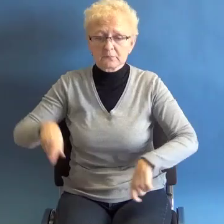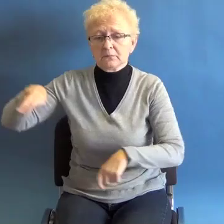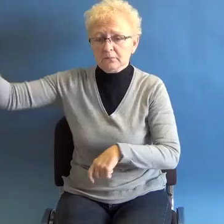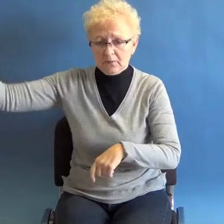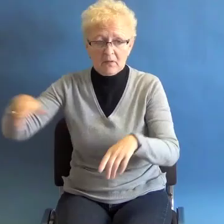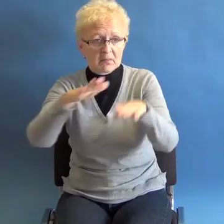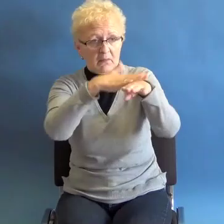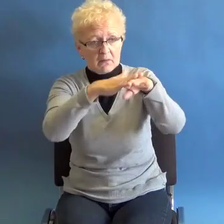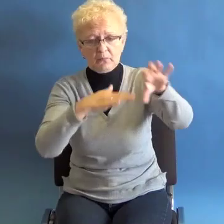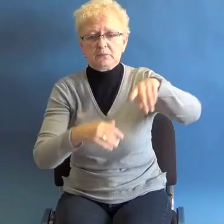A nadzy w drugą.